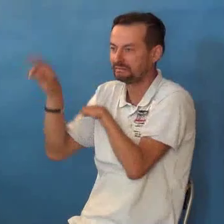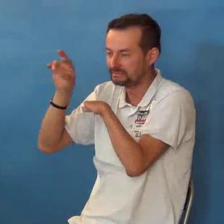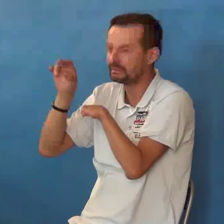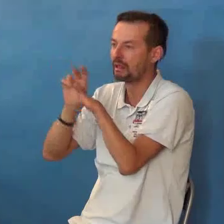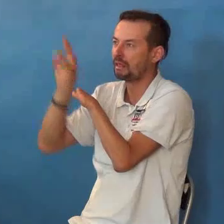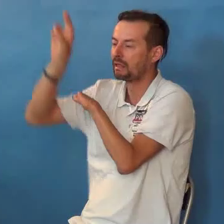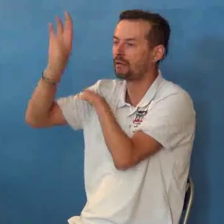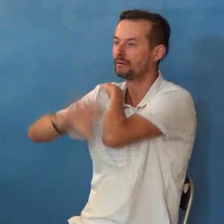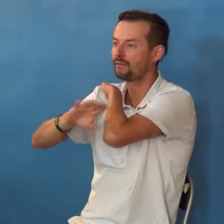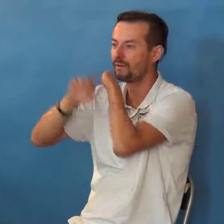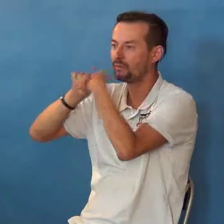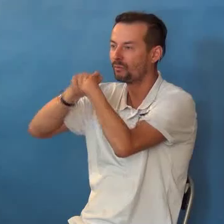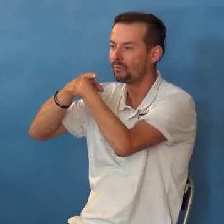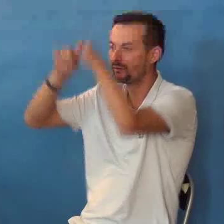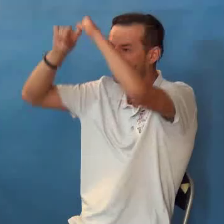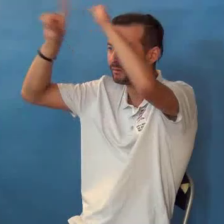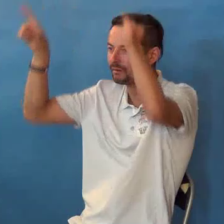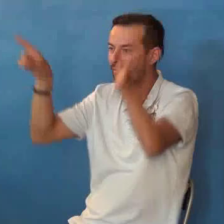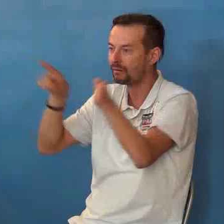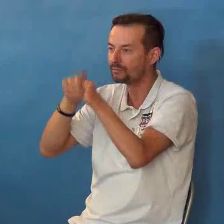Idzie dalej i zauważa dziuplę, a w niej siedzi sowa.